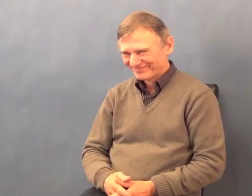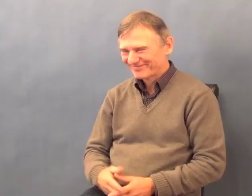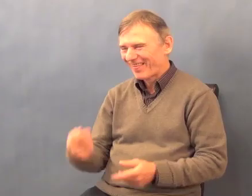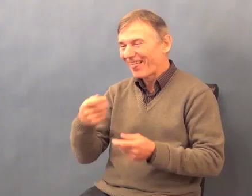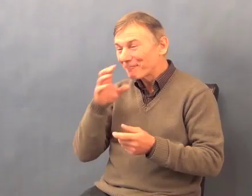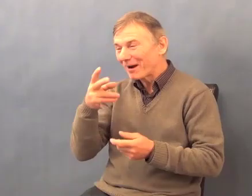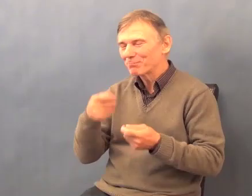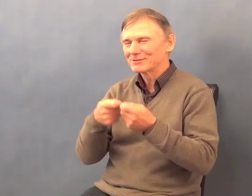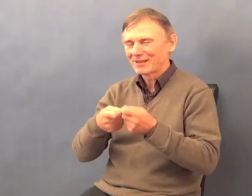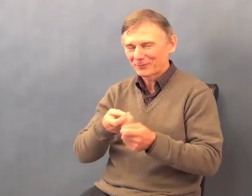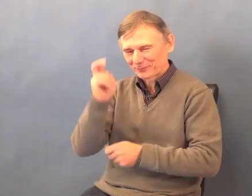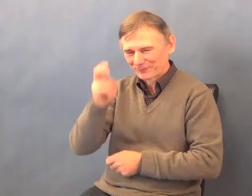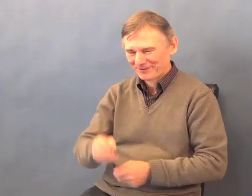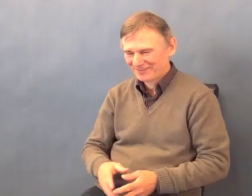Ktoś widzi, i mu to przeszkadza, więc wyrzuca to.